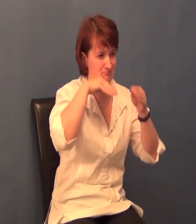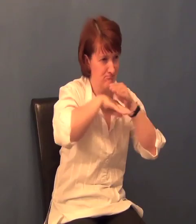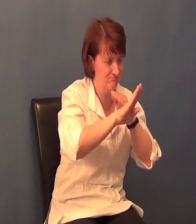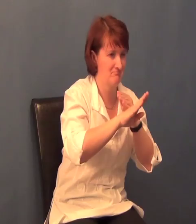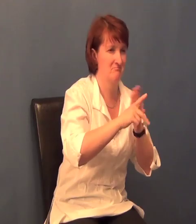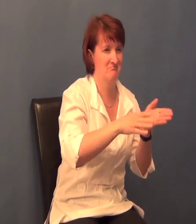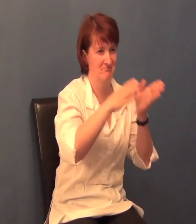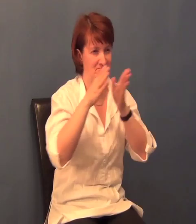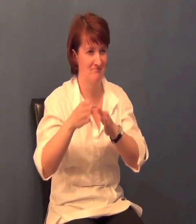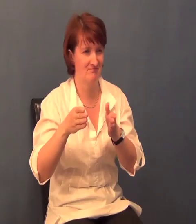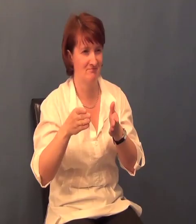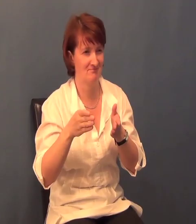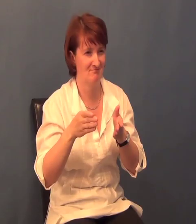I następnie... zapomniałam.